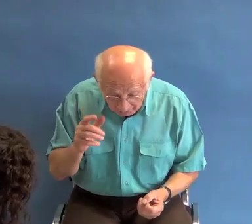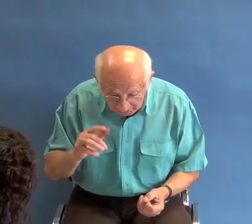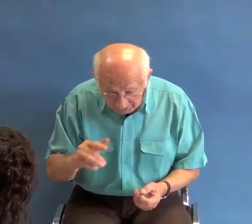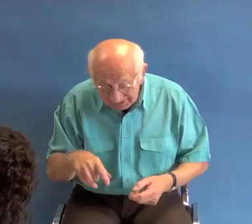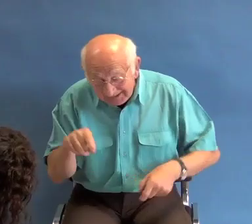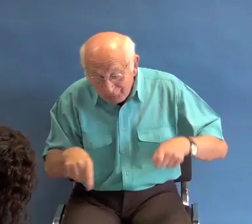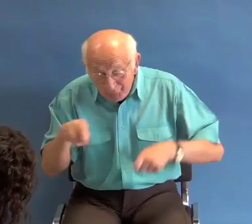Na nogach.